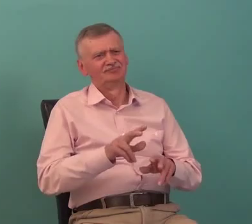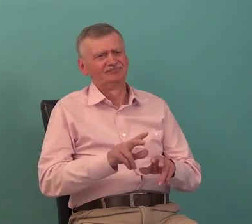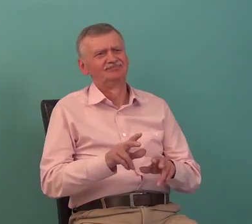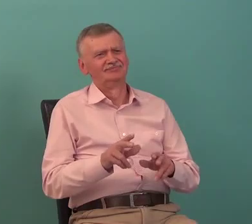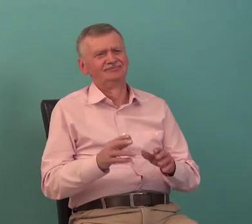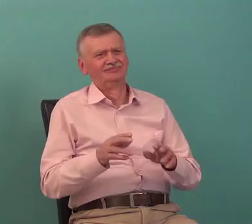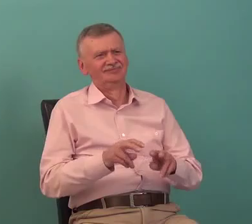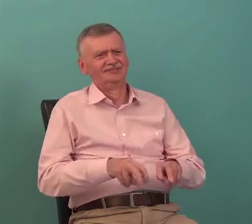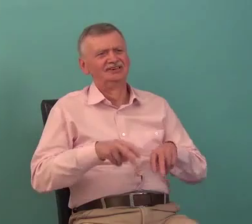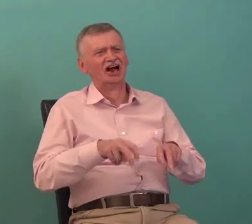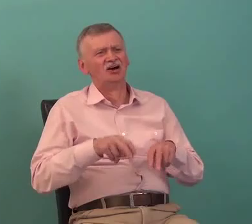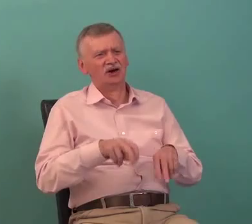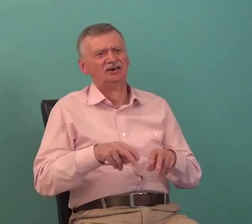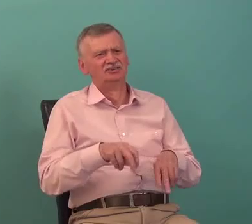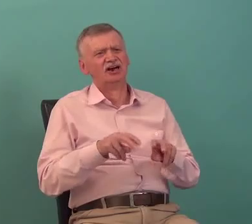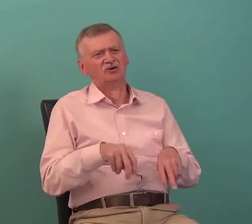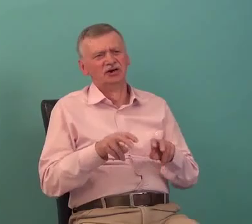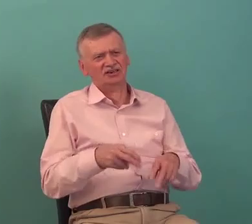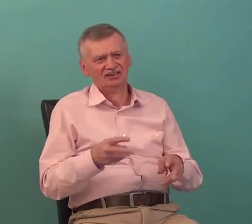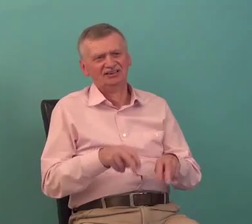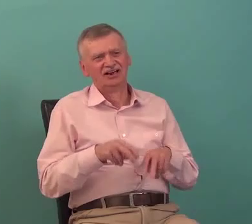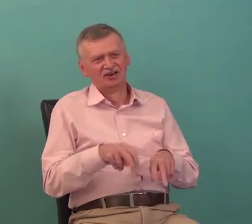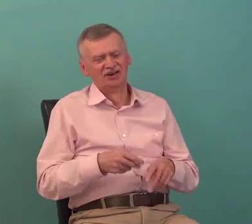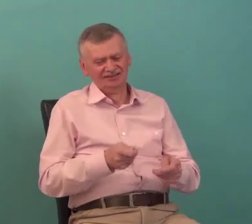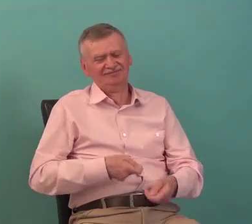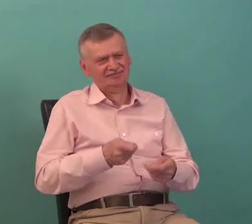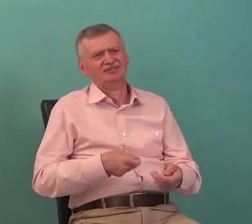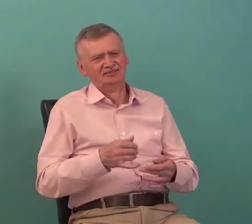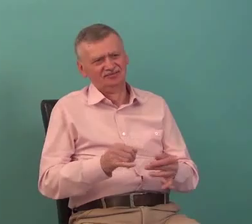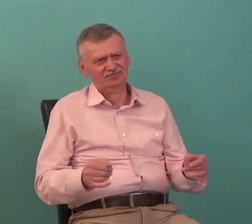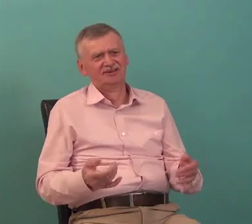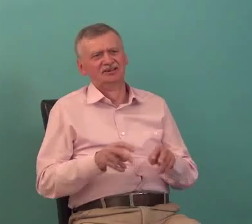Na działce kopię i robię różne rzeczy.